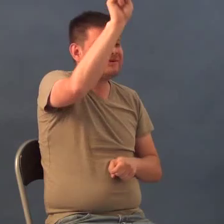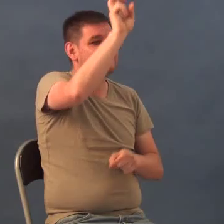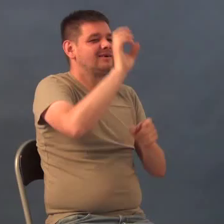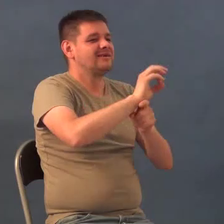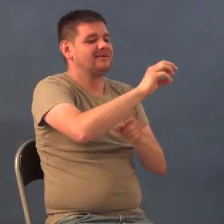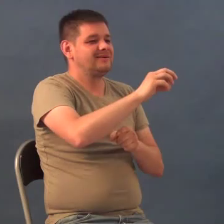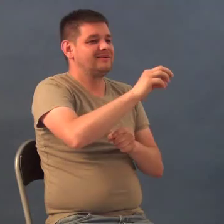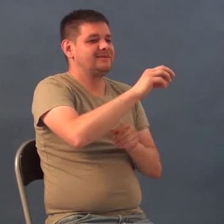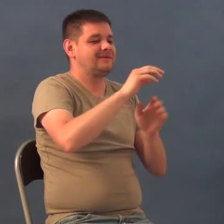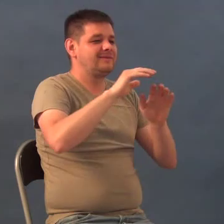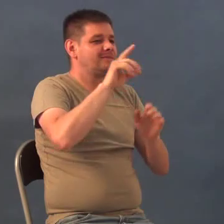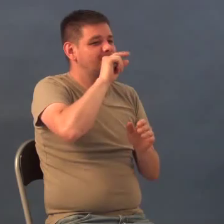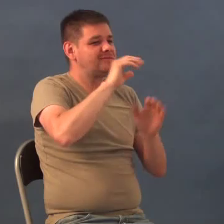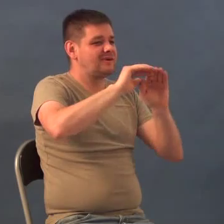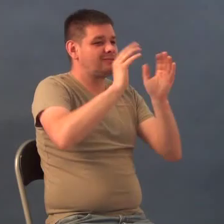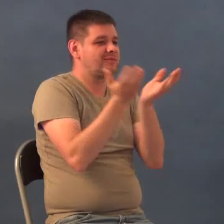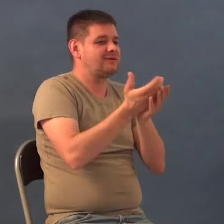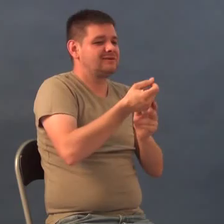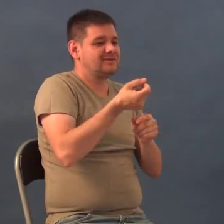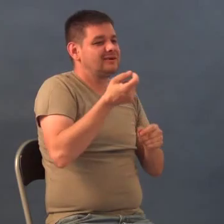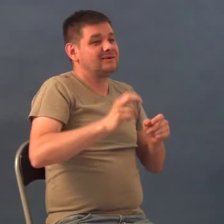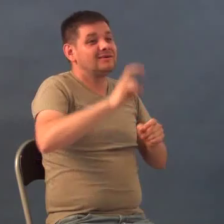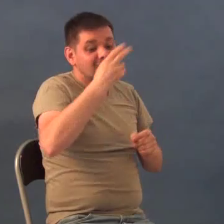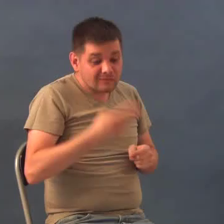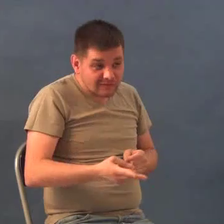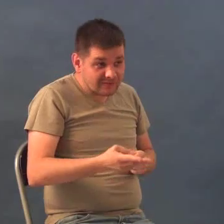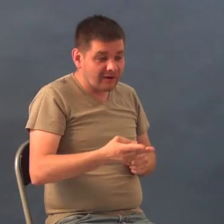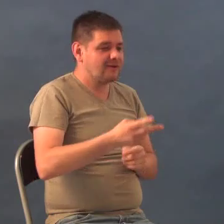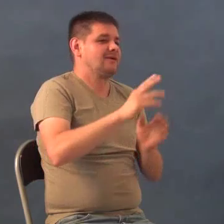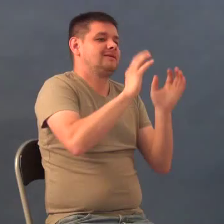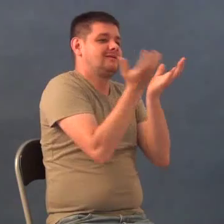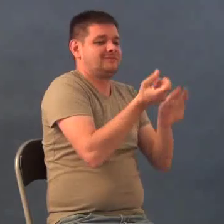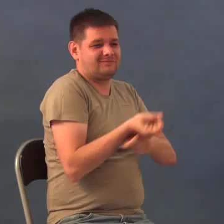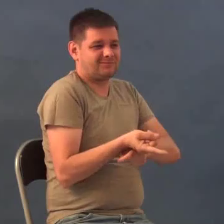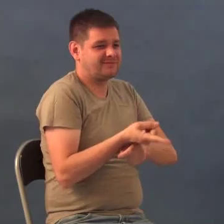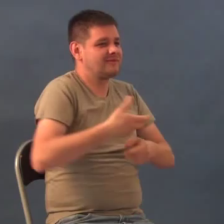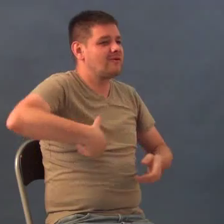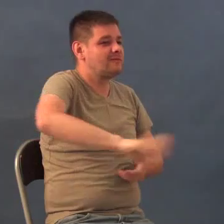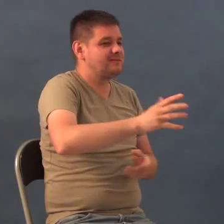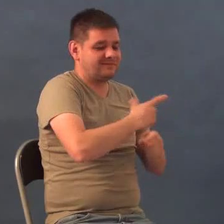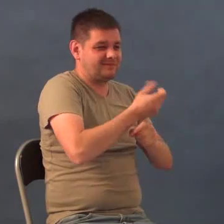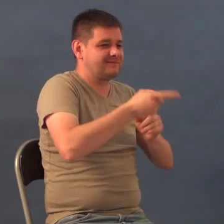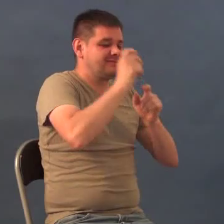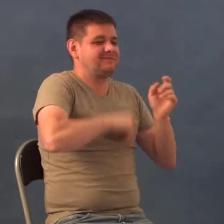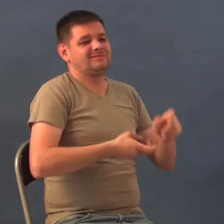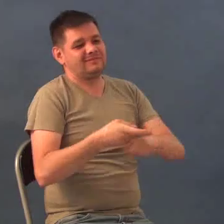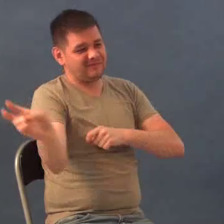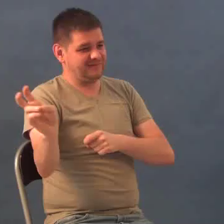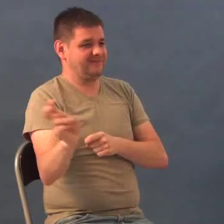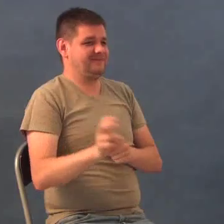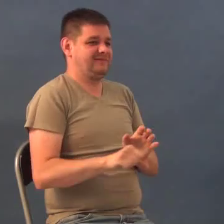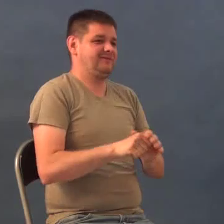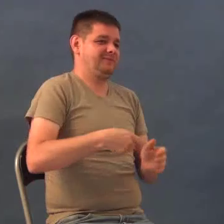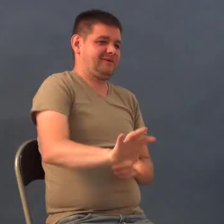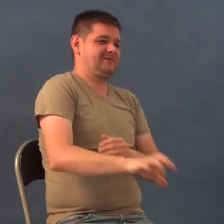Ptak zobaczył go na dole i zrzuca kulę bowlingową.